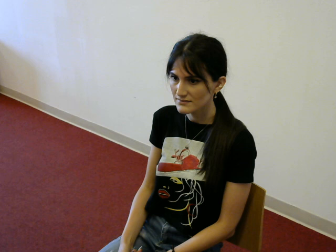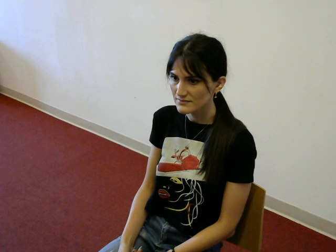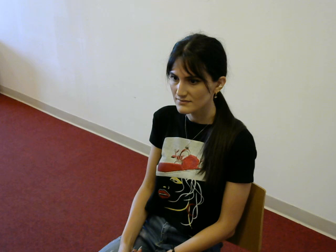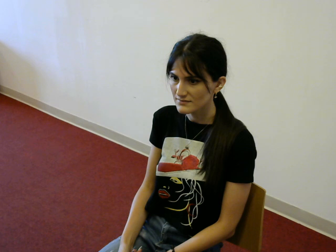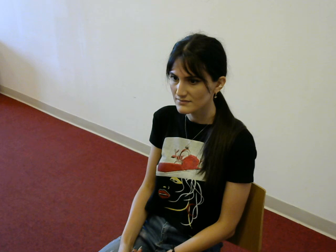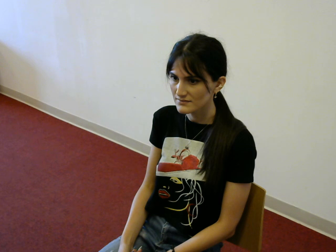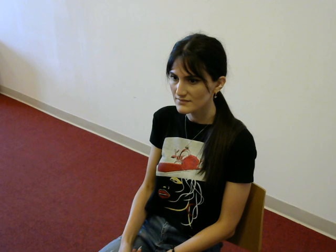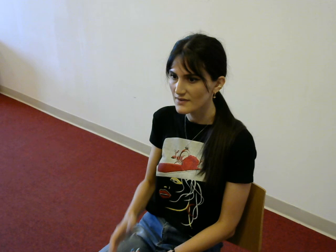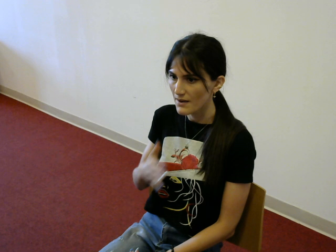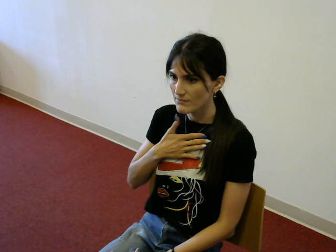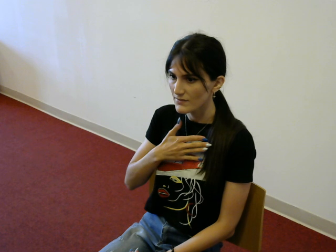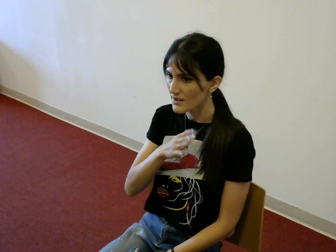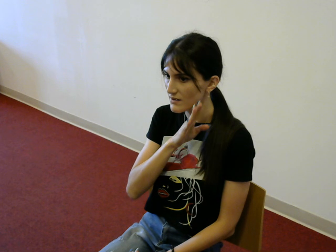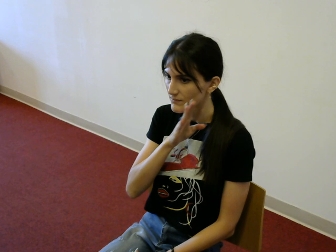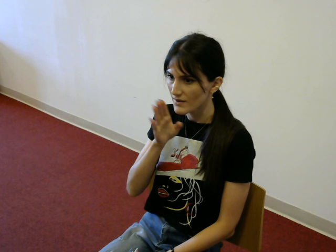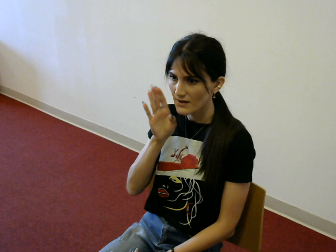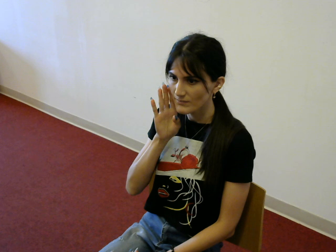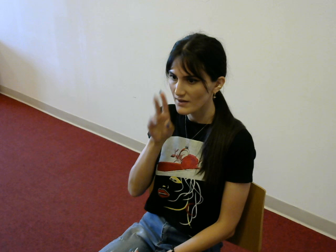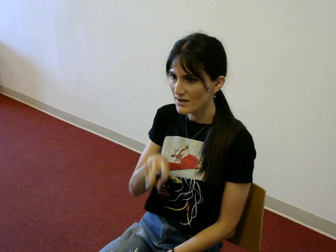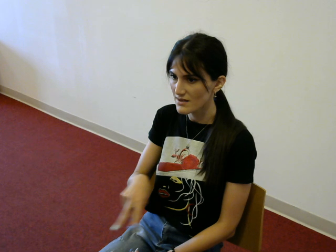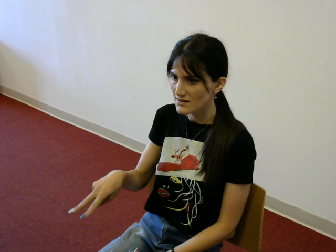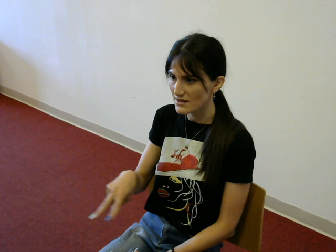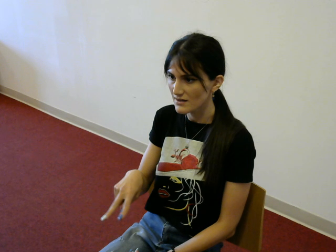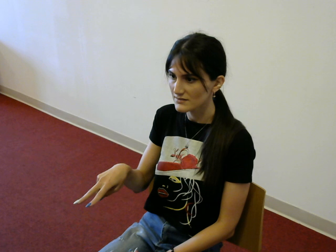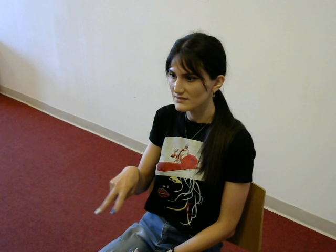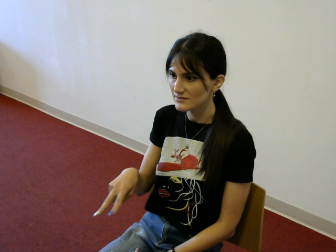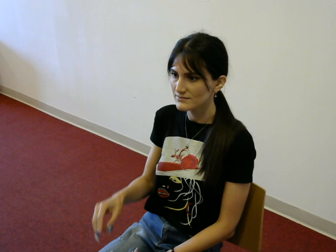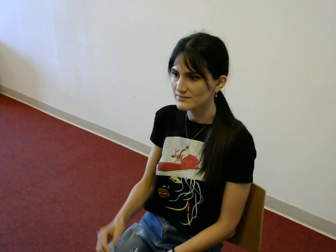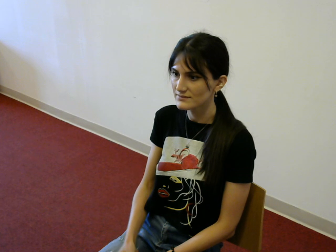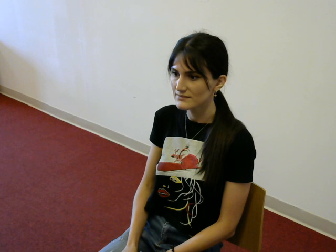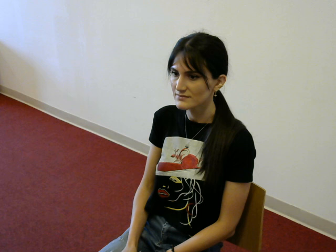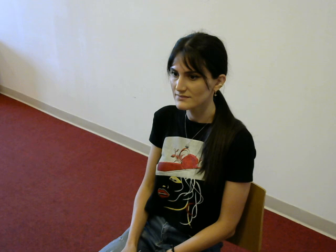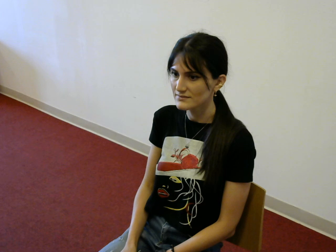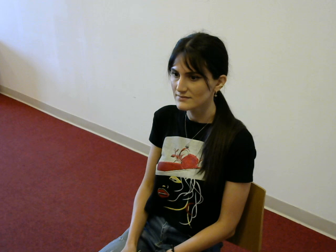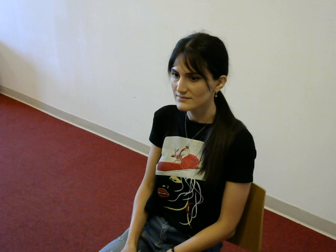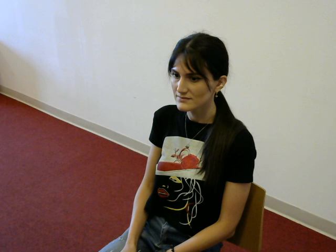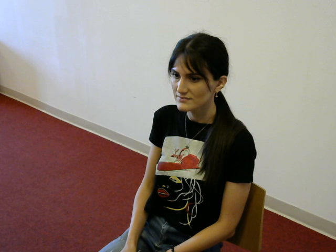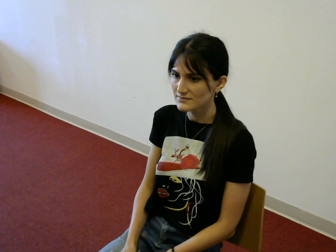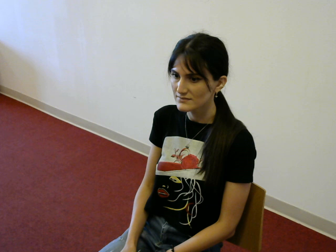Mənim anam Lənkərandandır